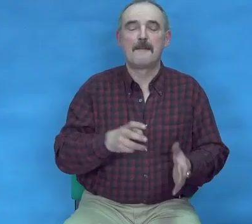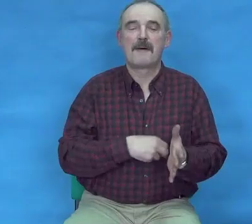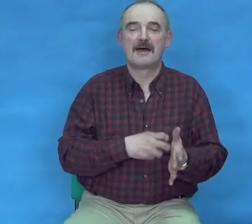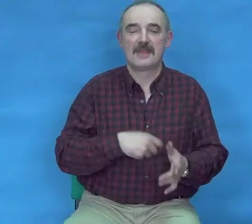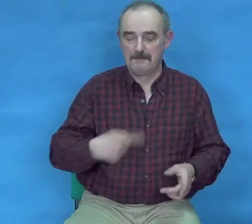Brak.